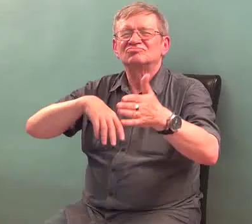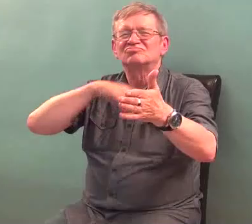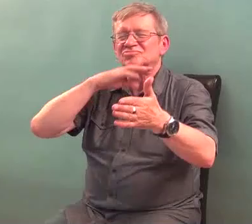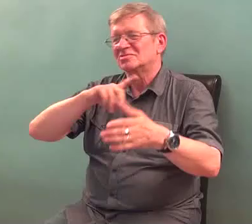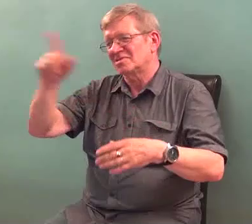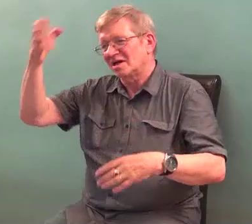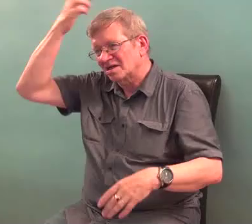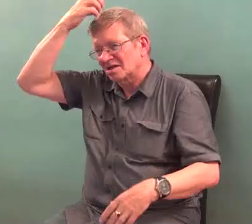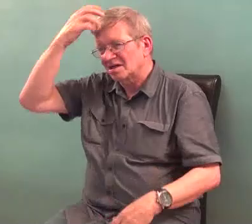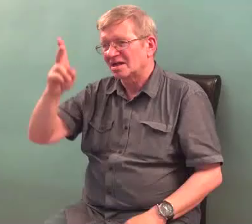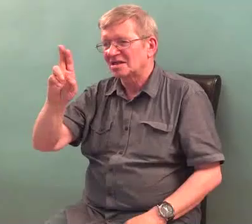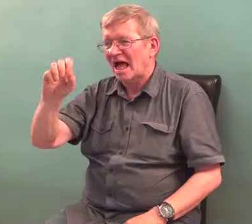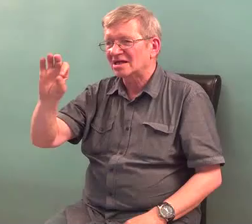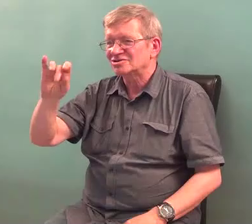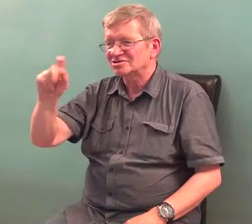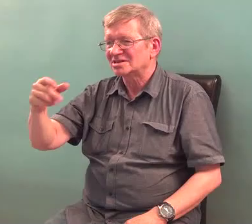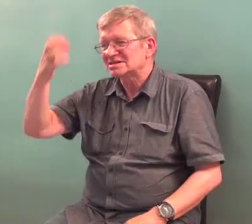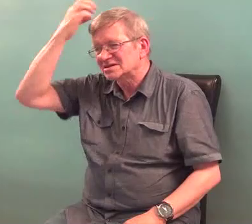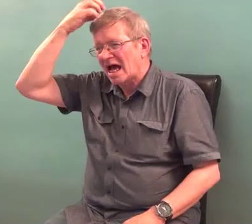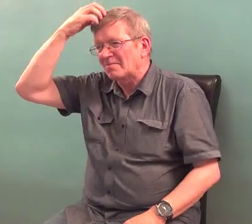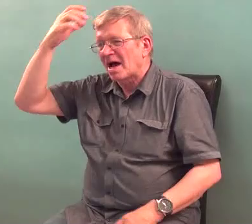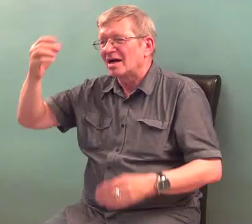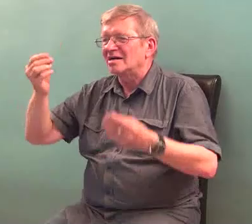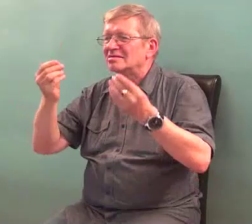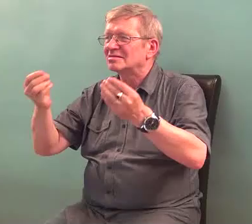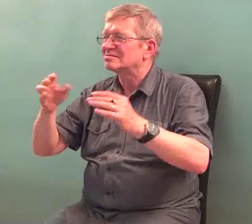Zamek w Krasiczynie jest wspaniały, piękny.